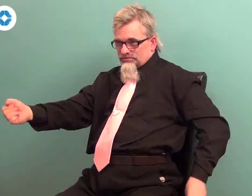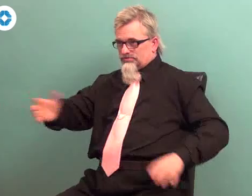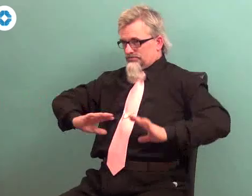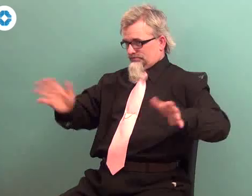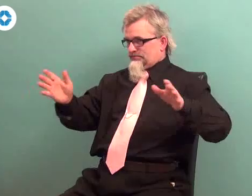Koniec.